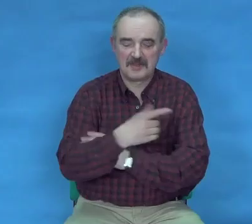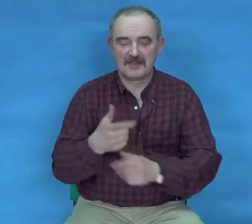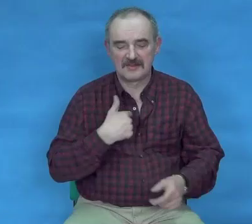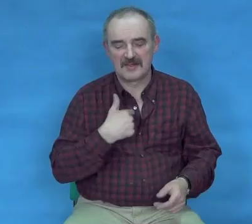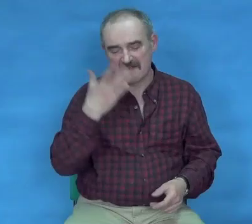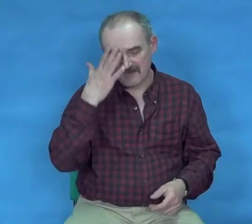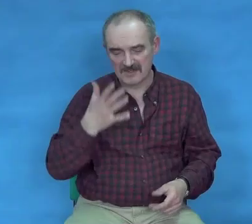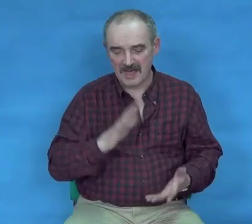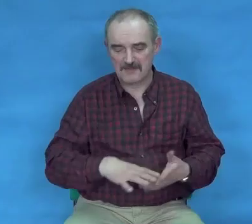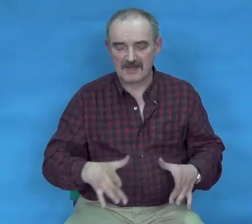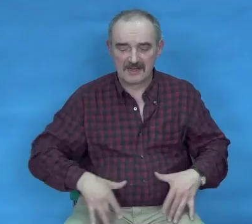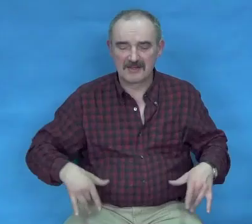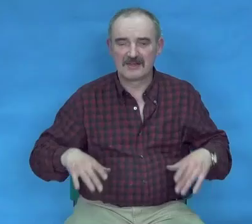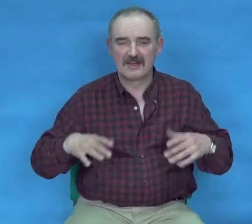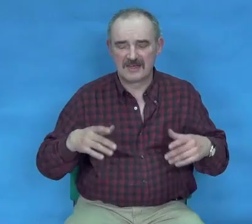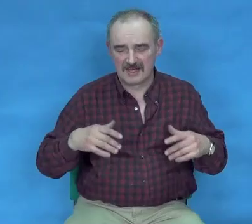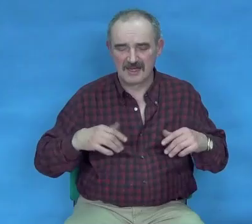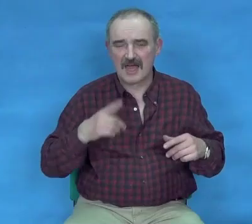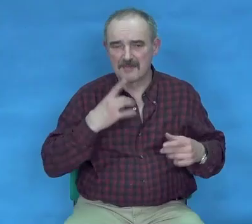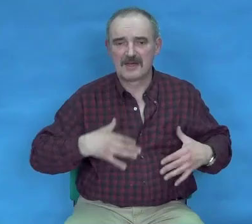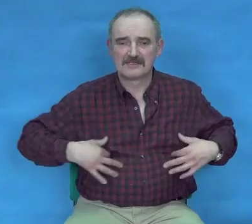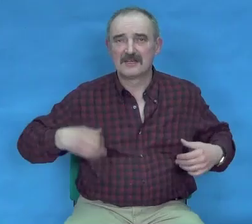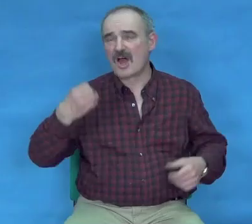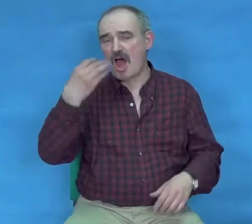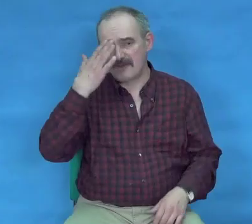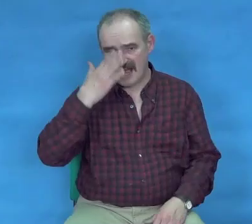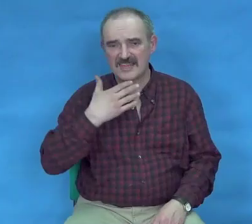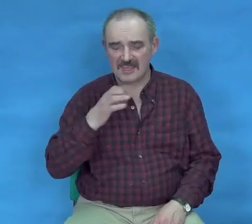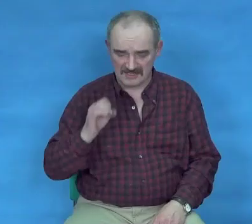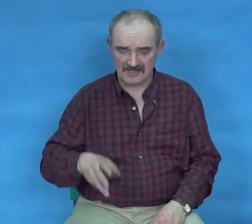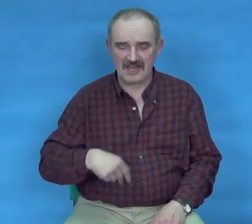Ja wiem, że lepiej opalać się w stroju kąpielowym.